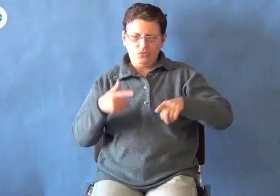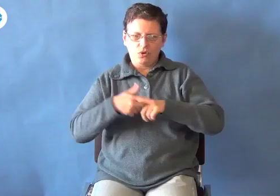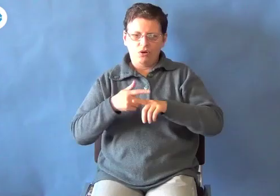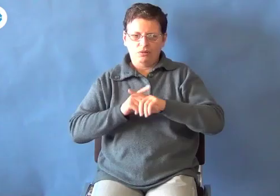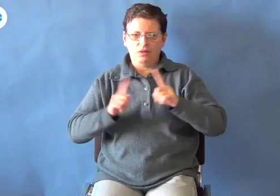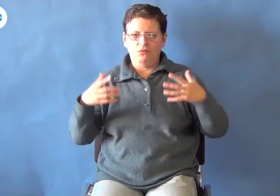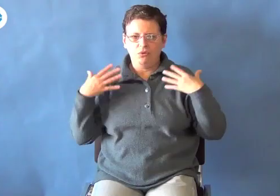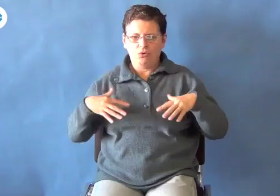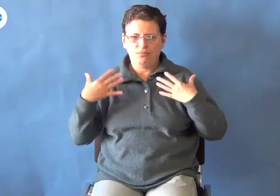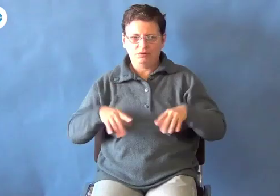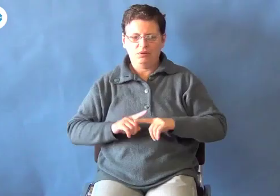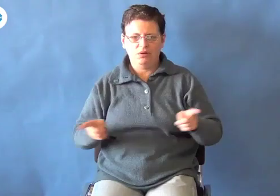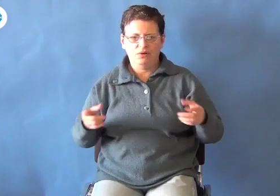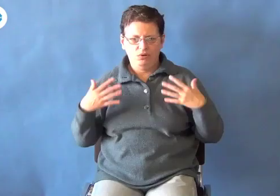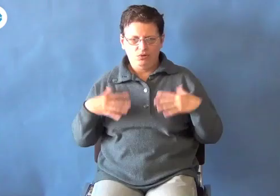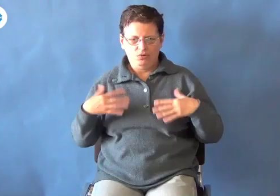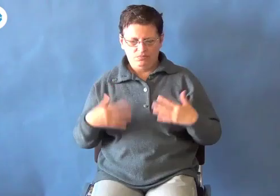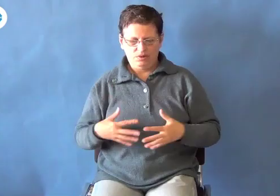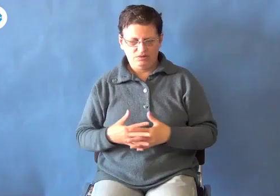Nie wolno kąpać koni.